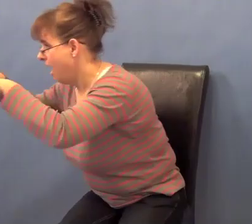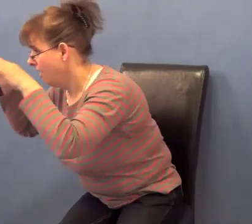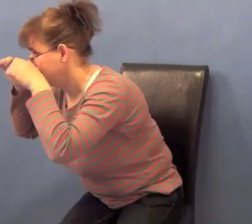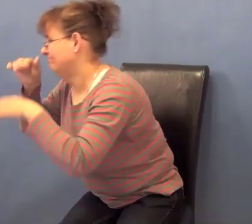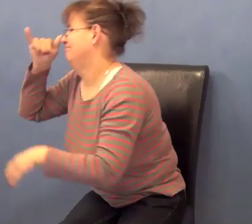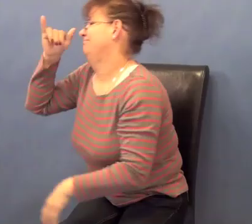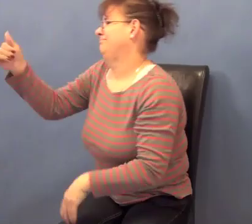Mam szukać?